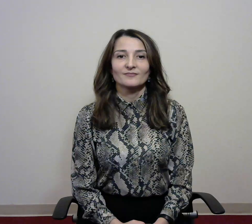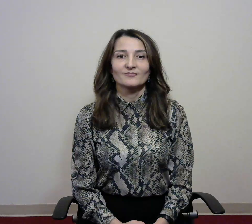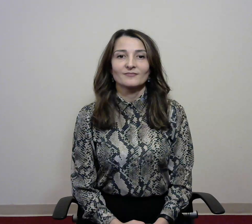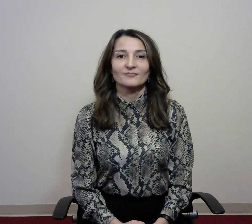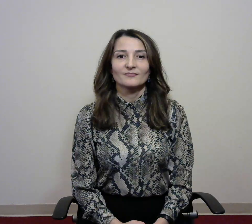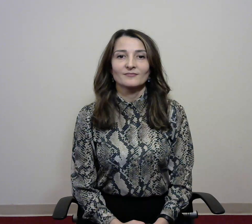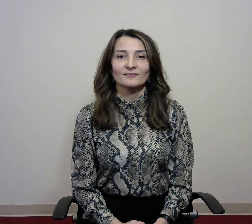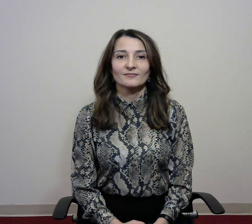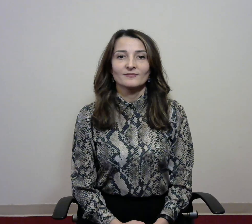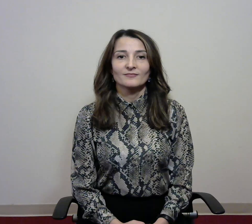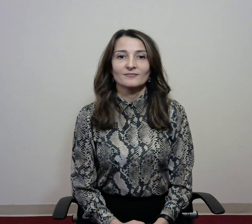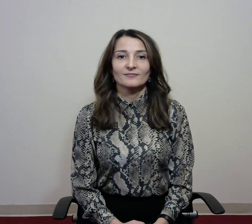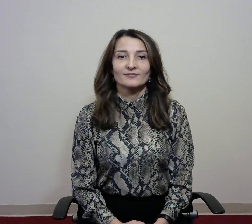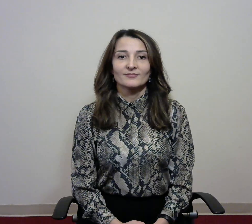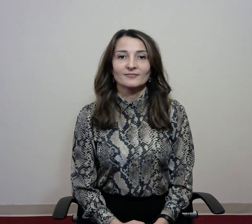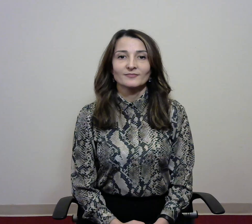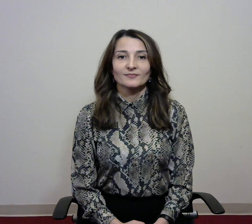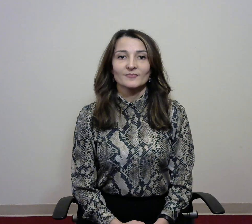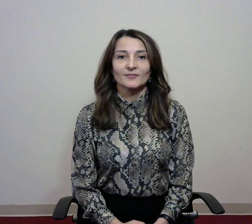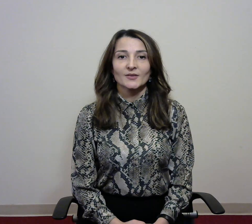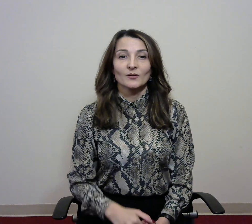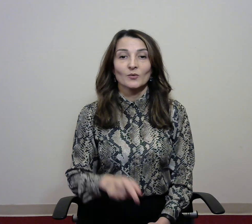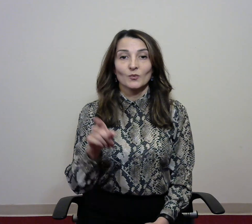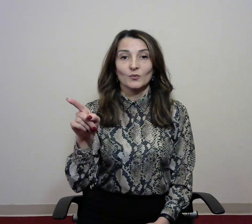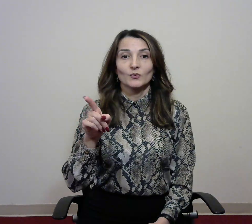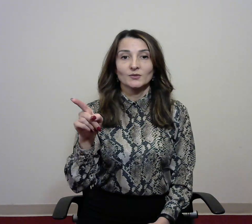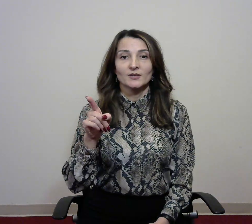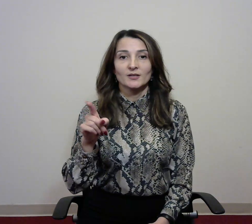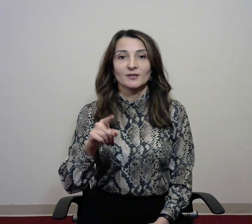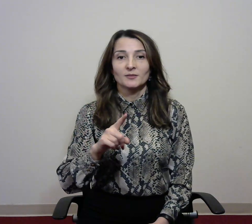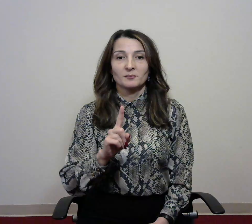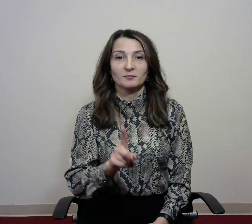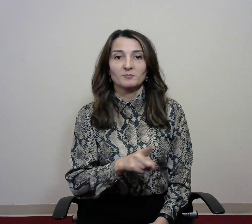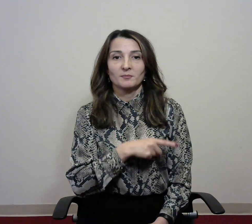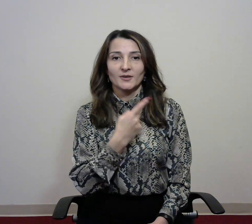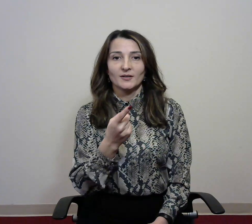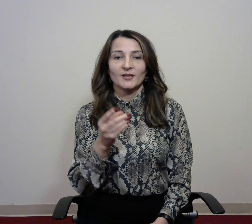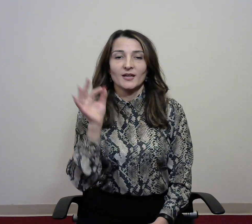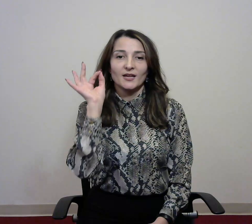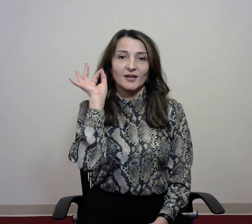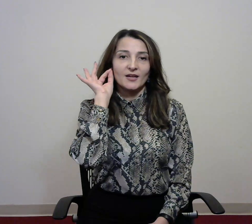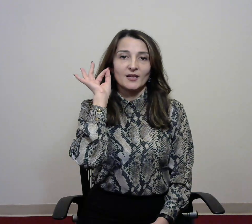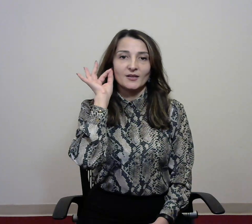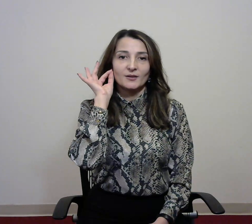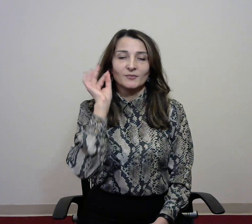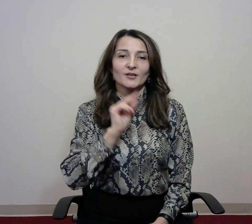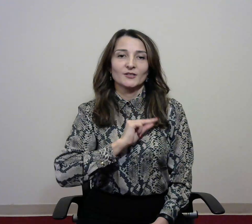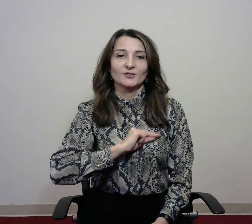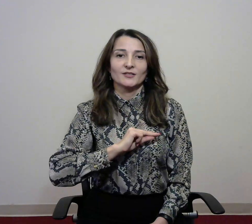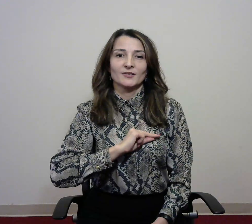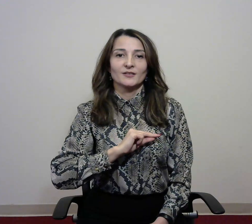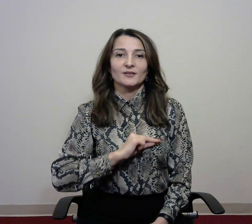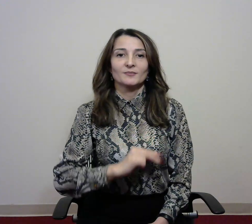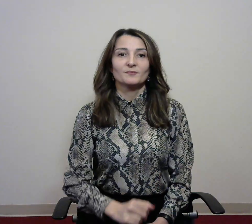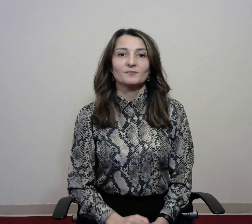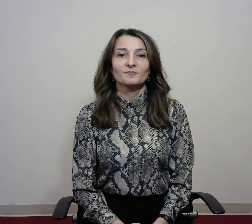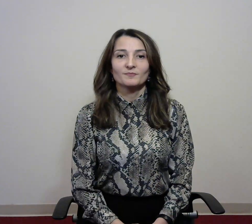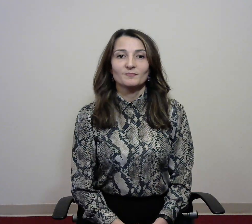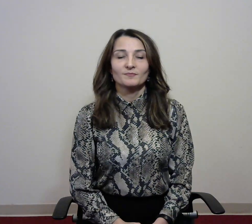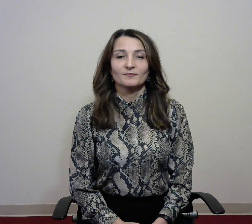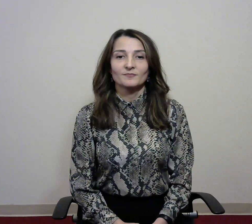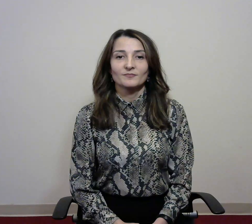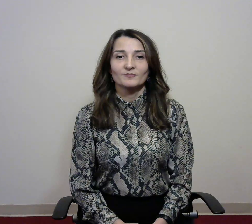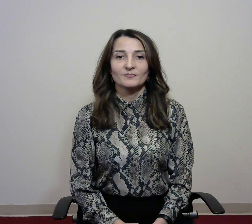Orda professional həkimlər çalışır